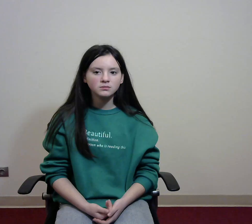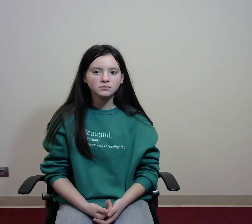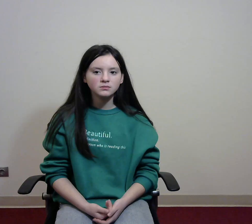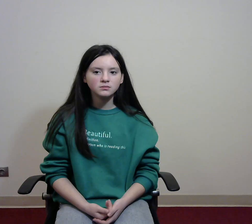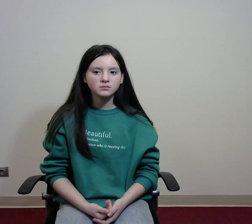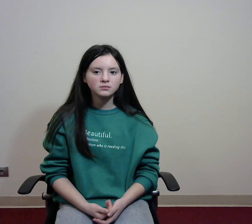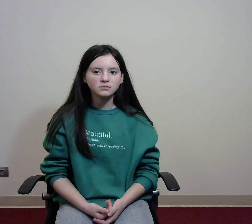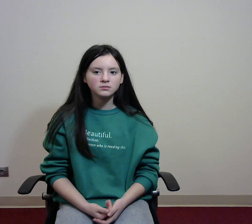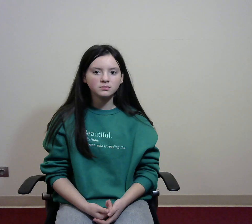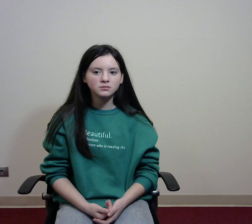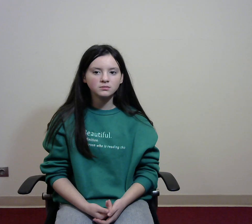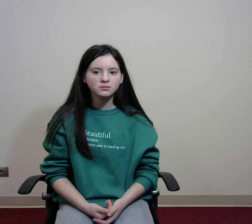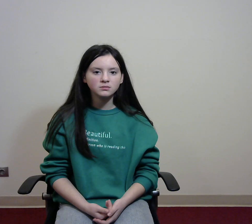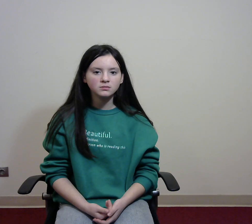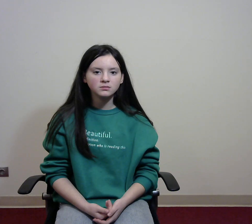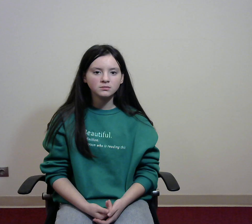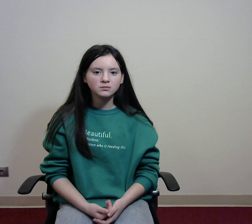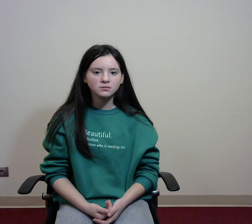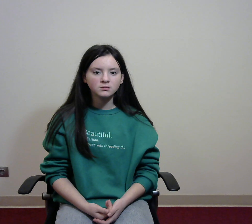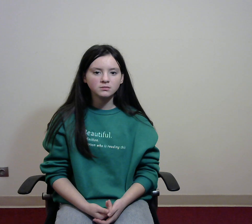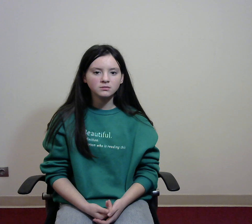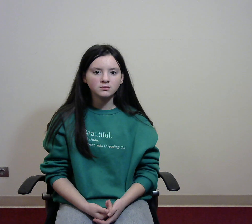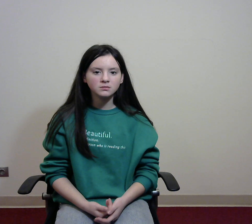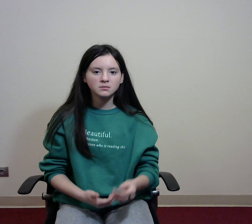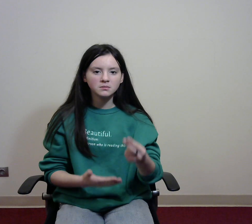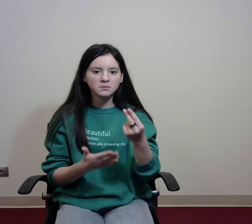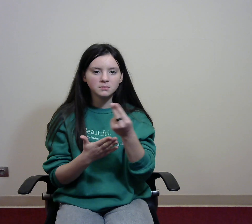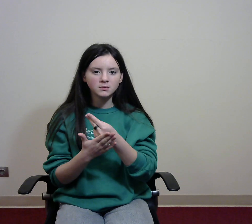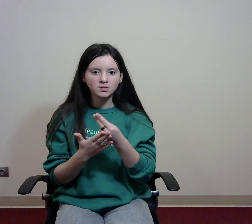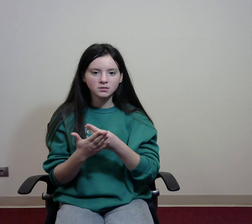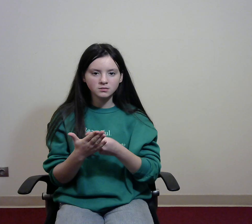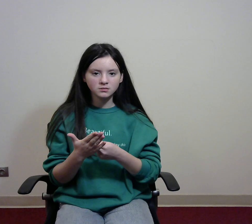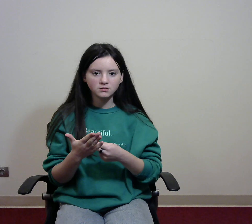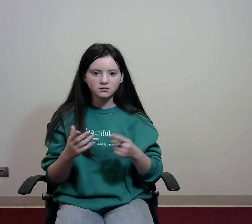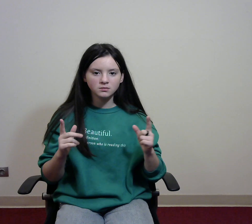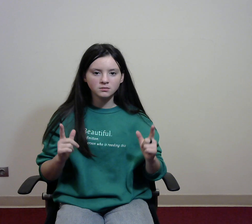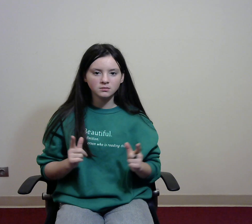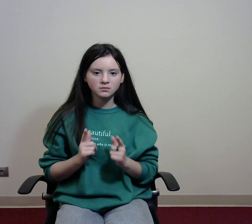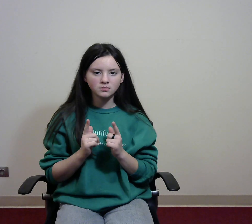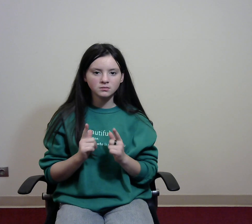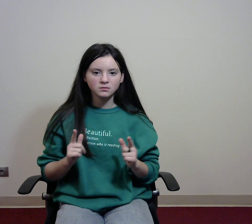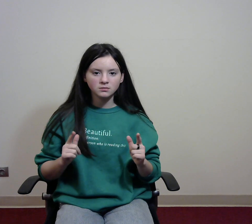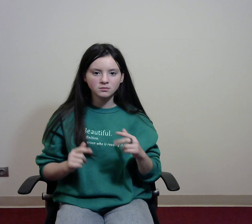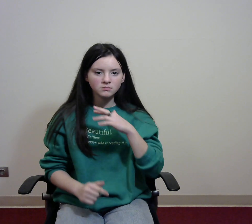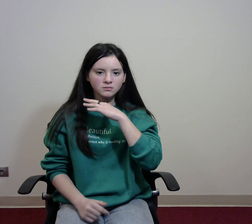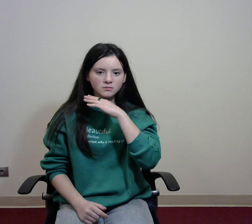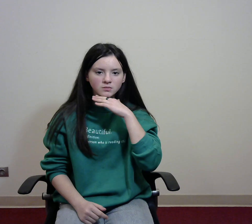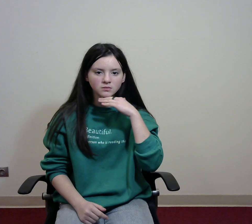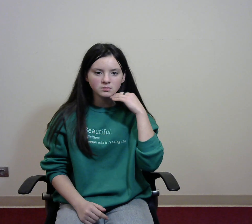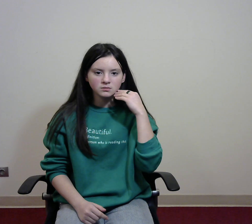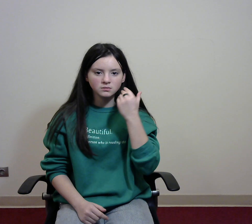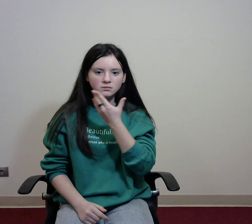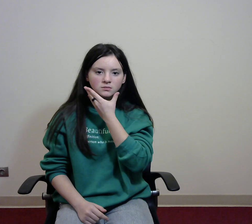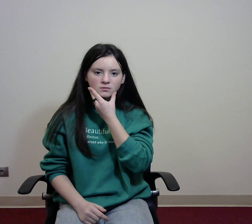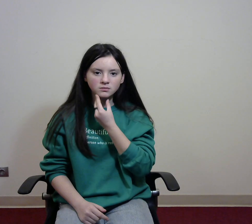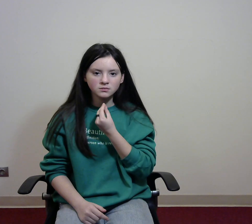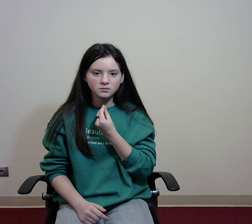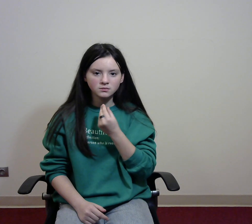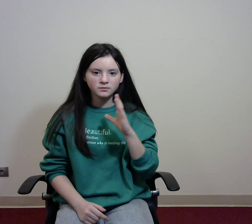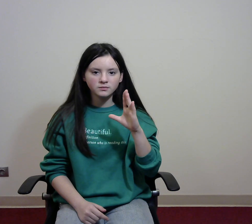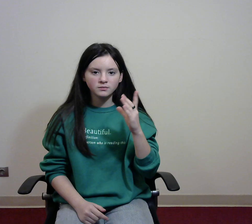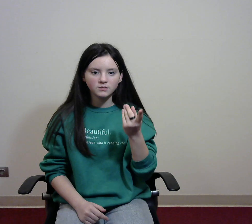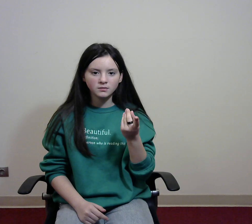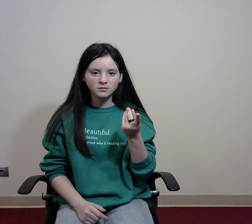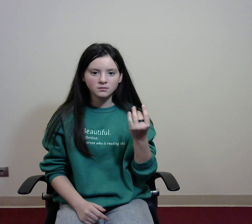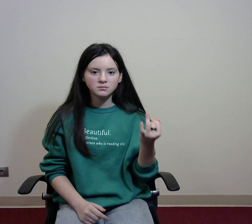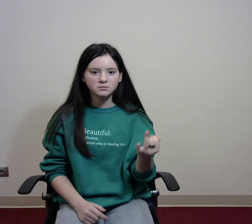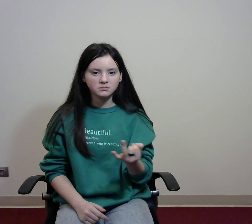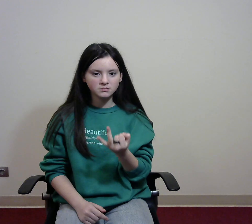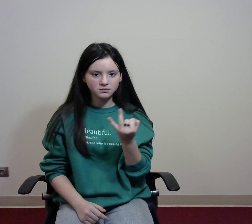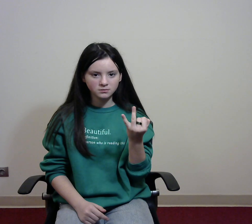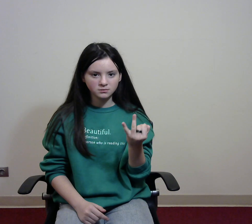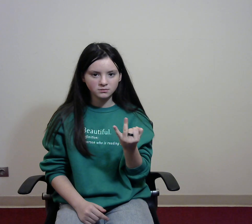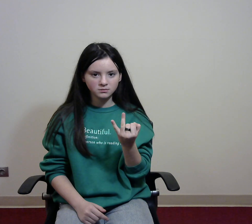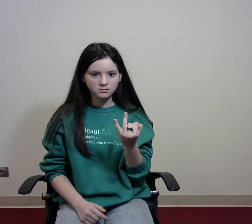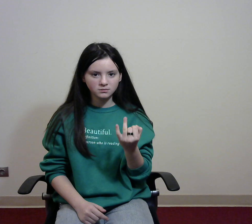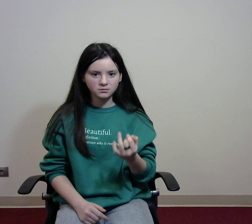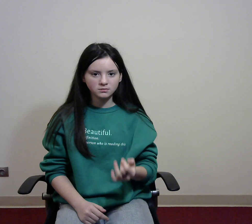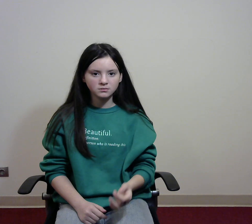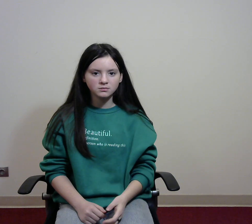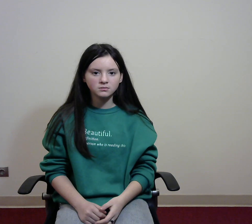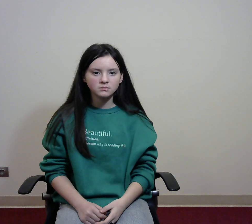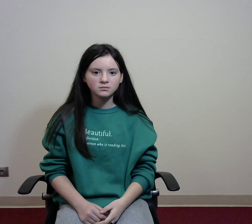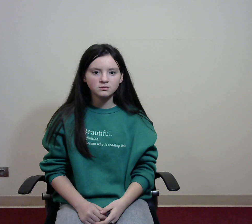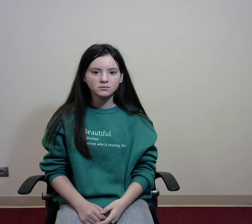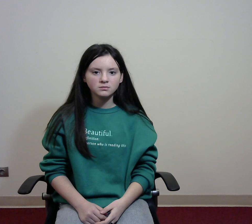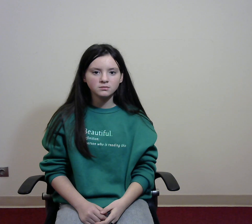Rəsm muzeyi çox gözəl və maraqlıdır